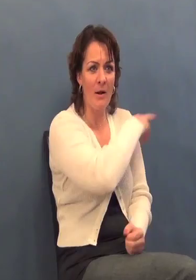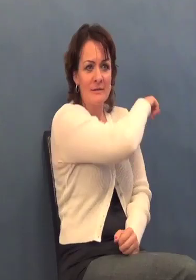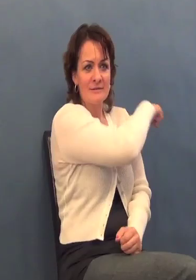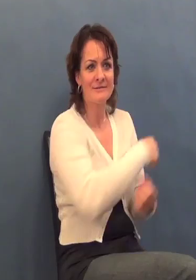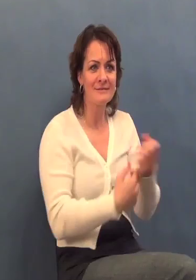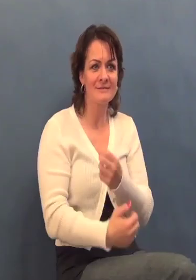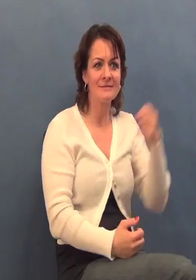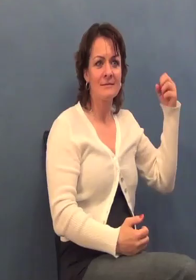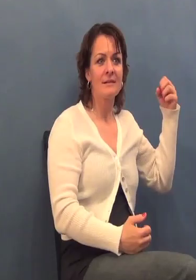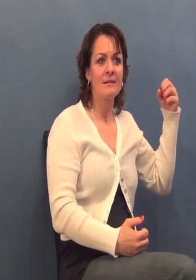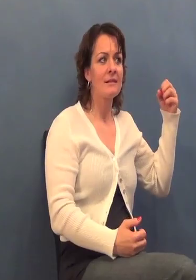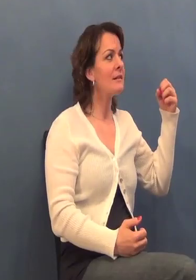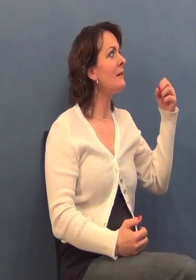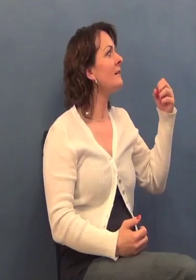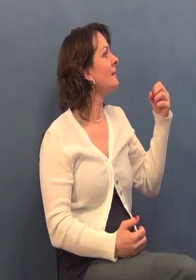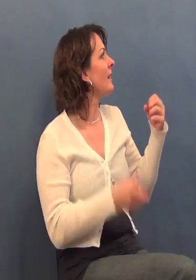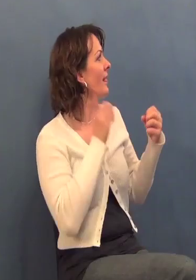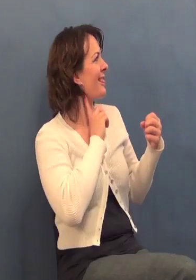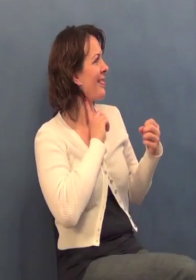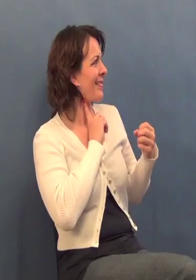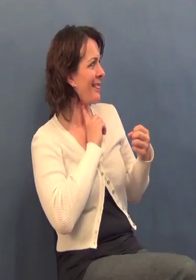Zanim rzuca odwraca się i zauważa policjanta, jest zmieszany.